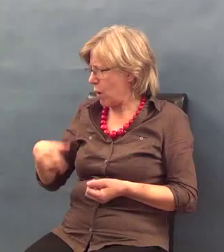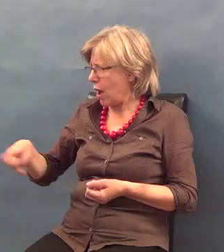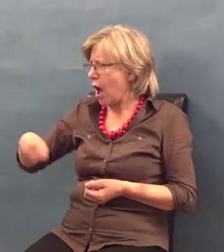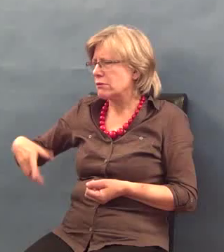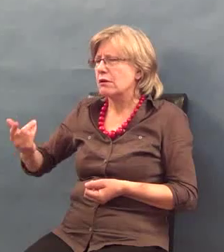Kto...